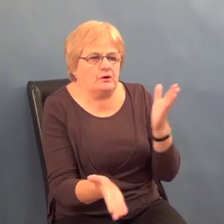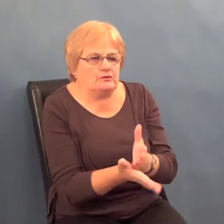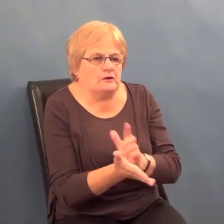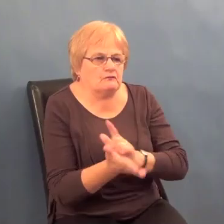Już.